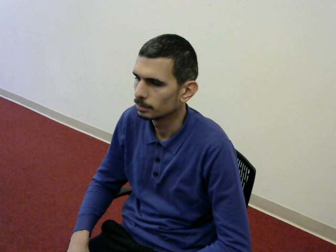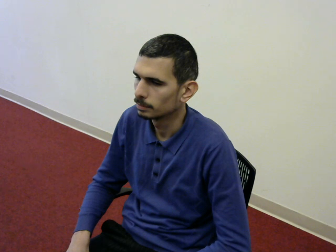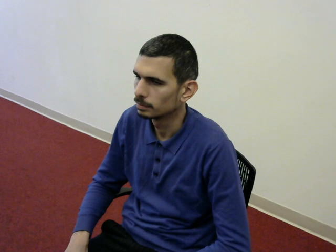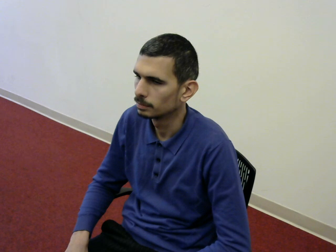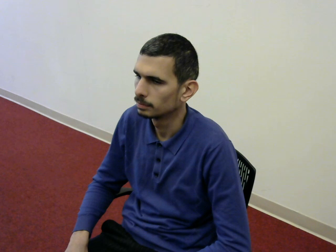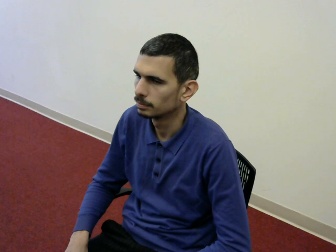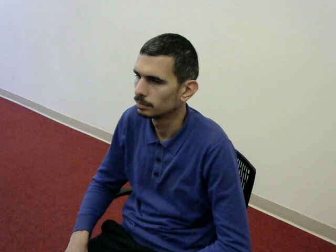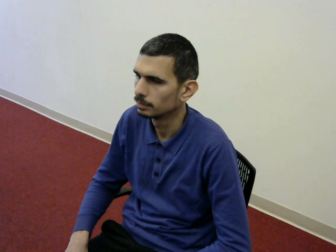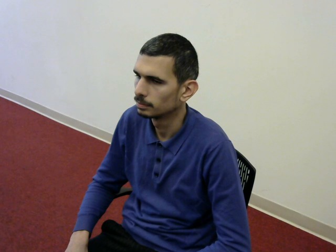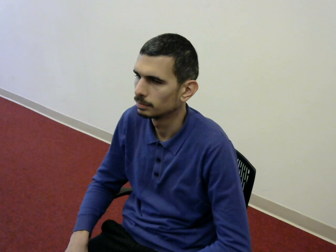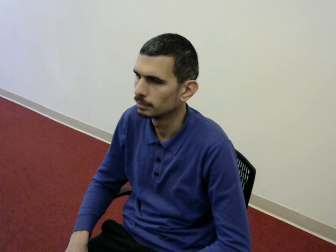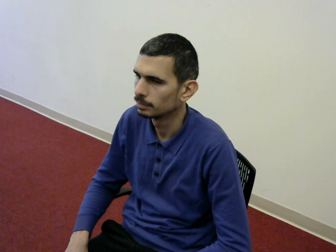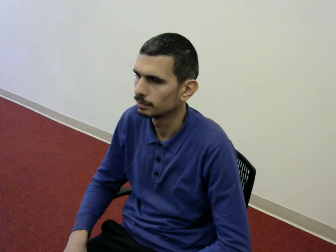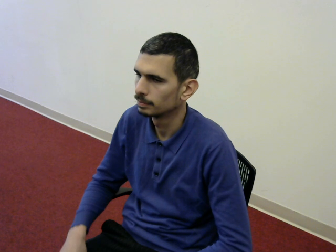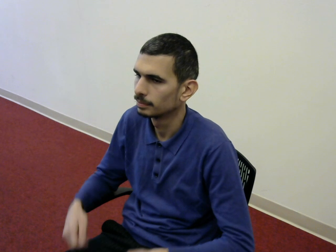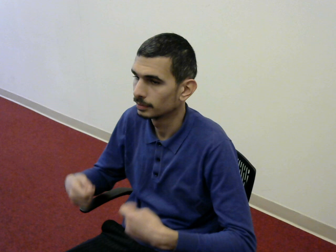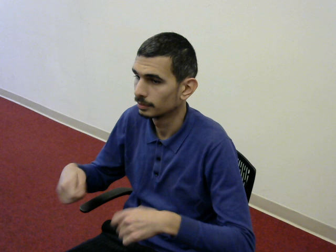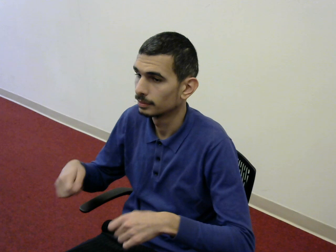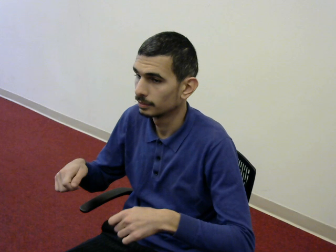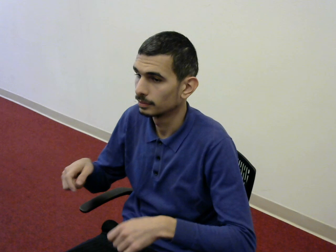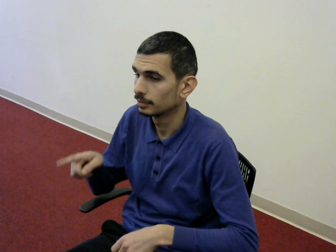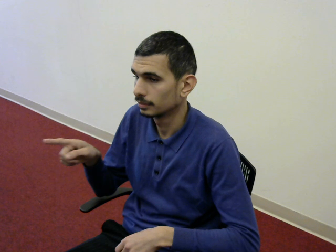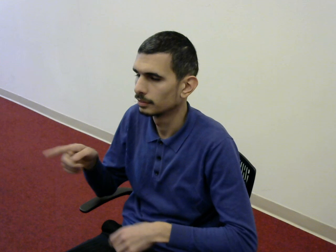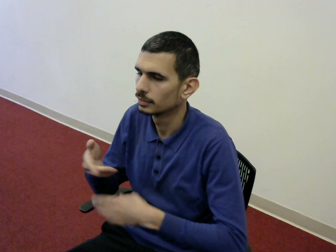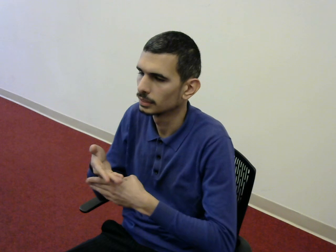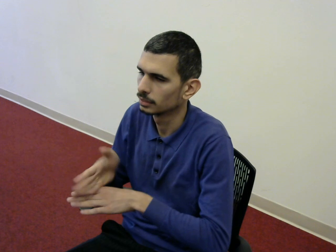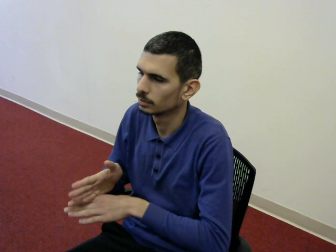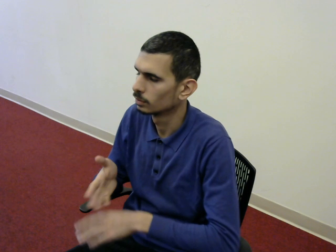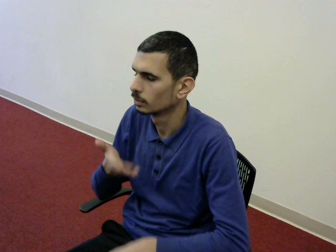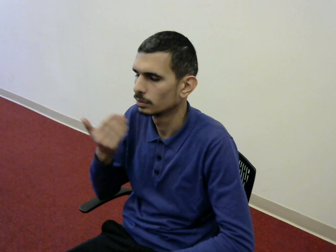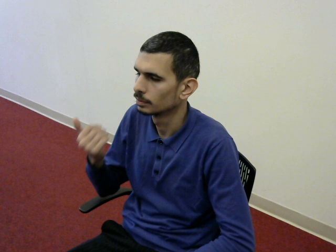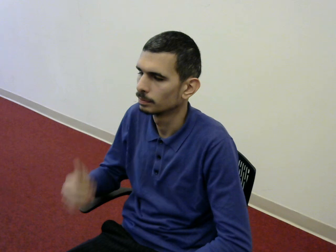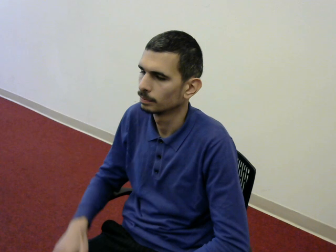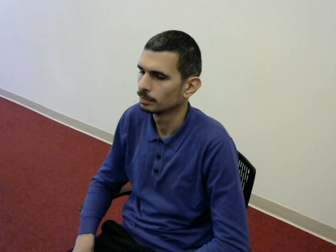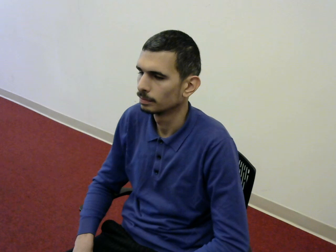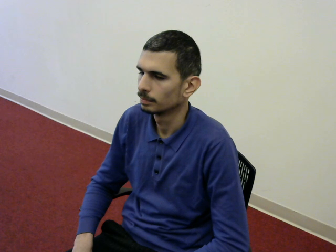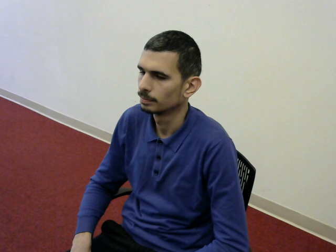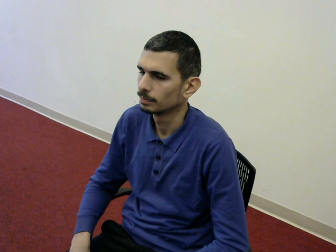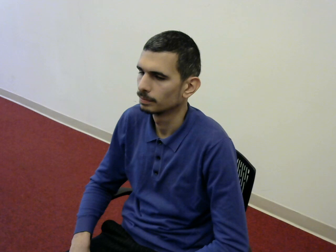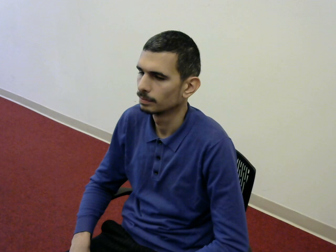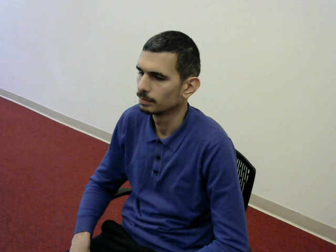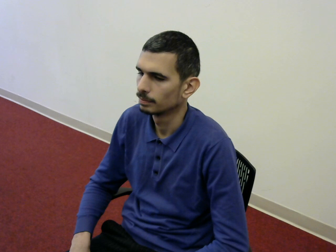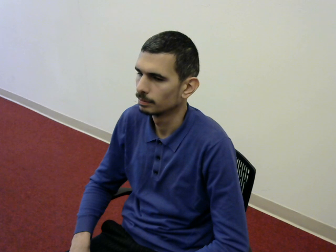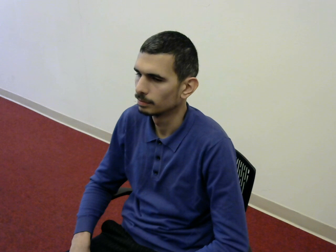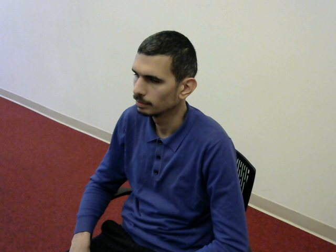Satıcının xırdası yox idi